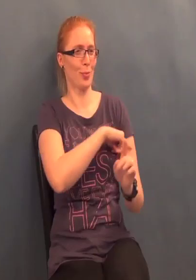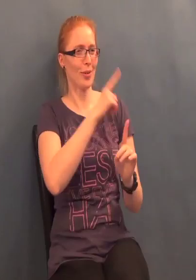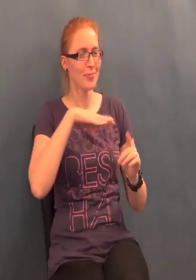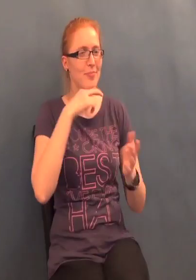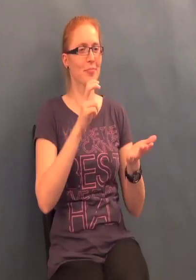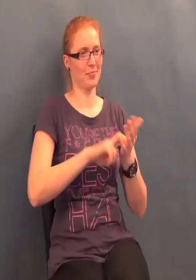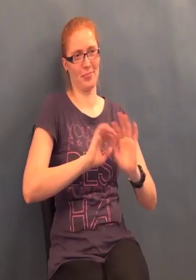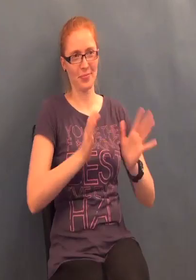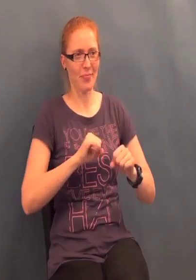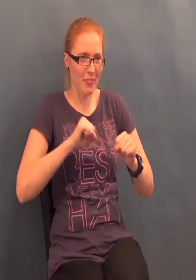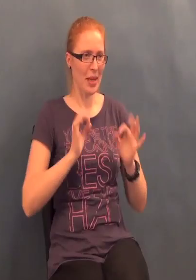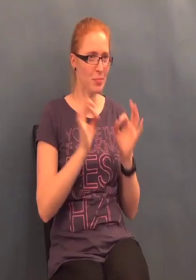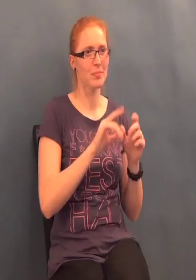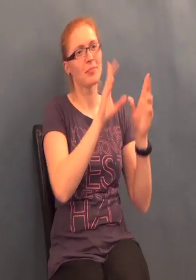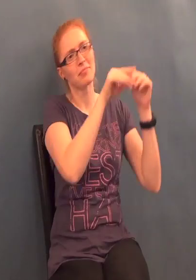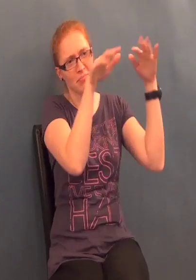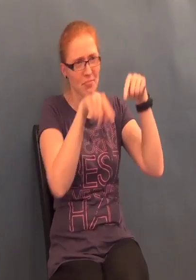Wstaje i przeciąga się, schodzi na dół.